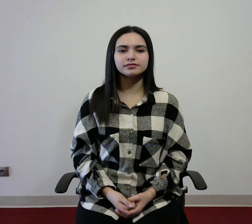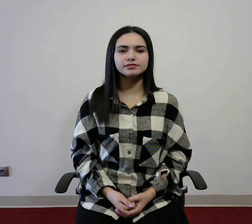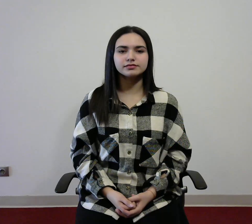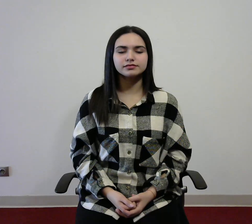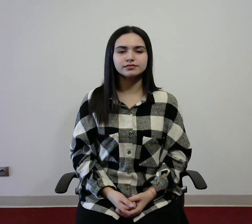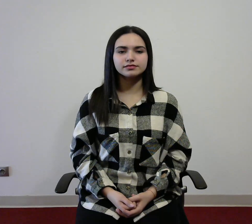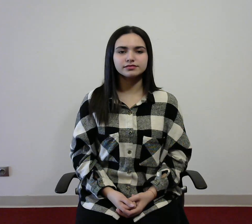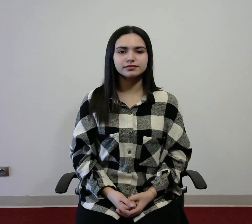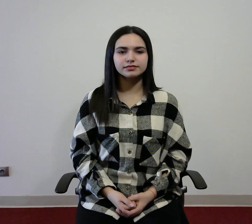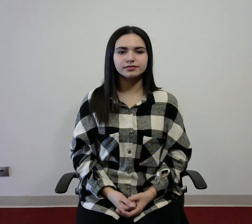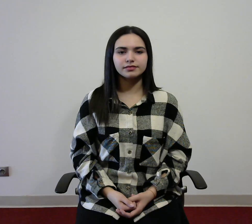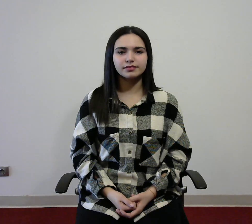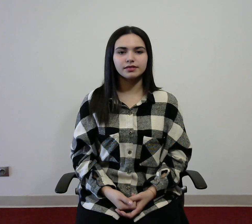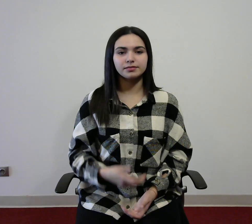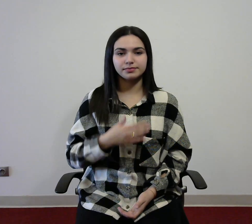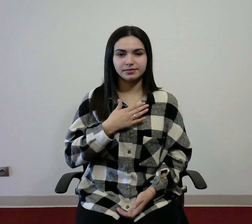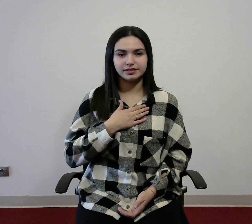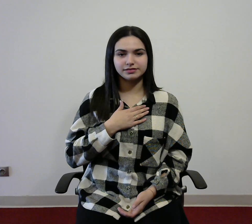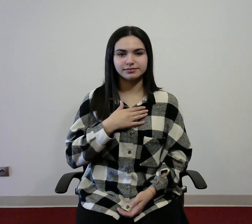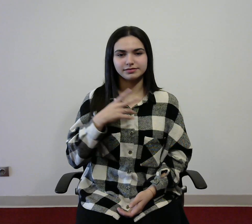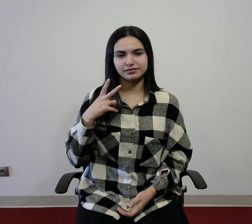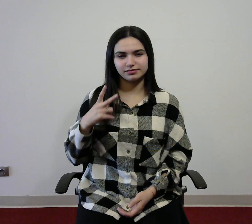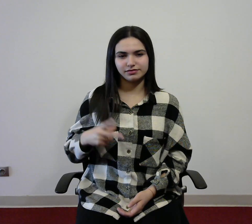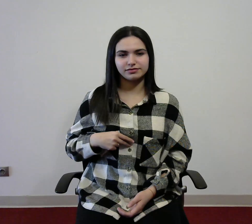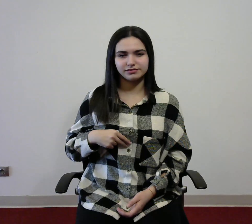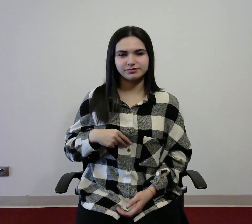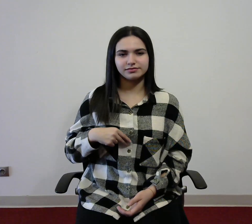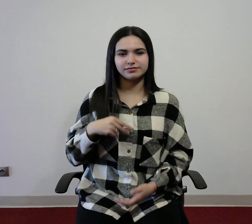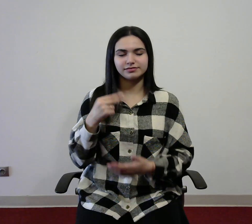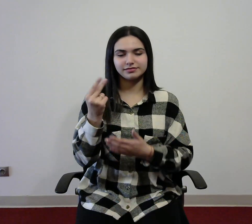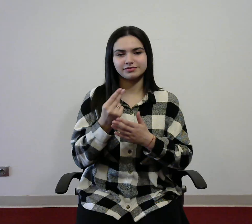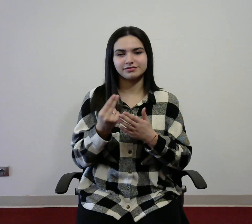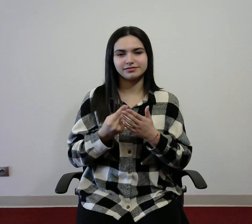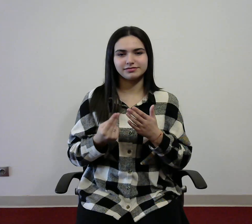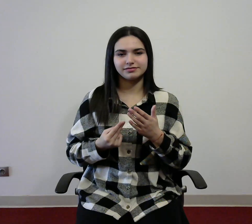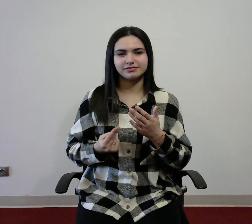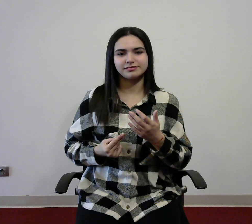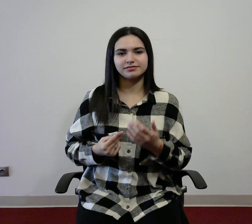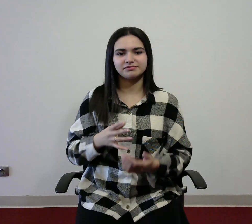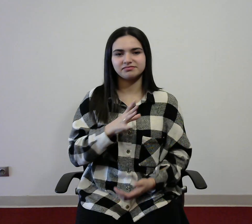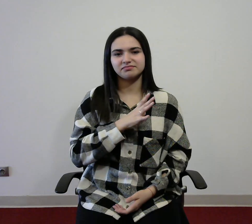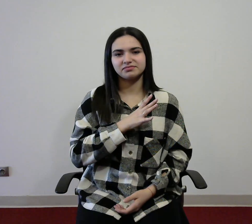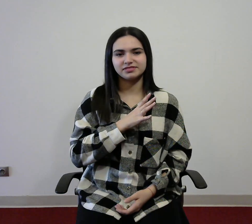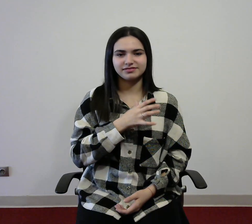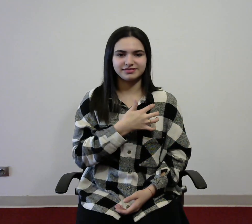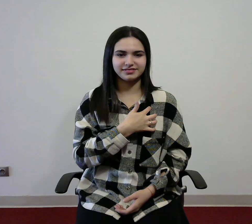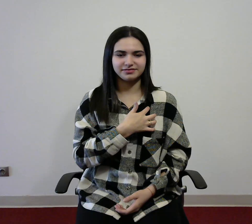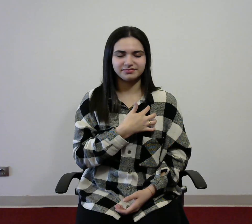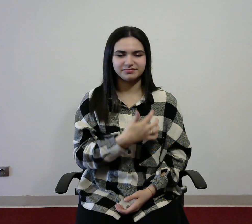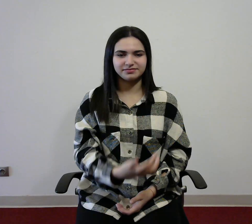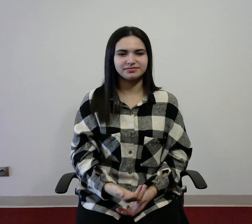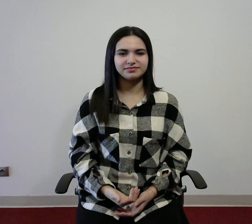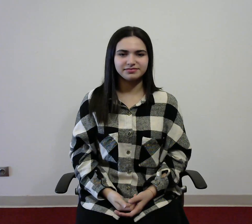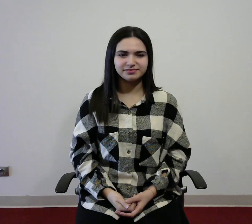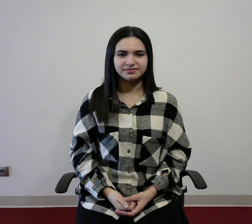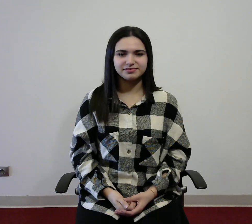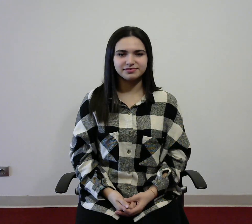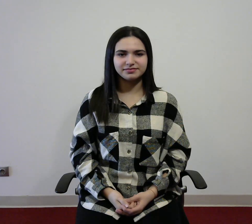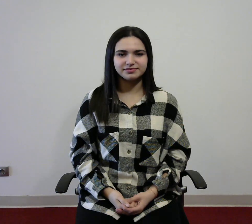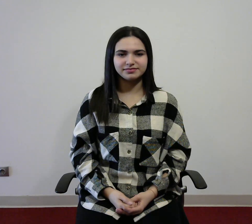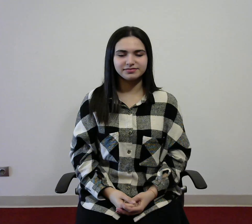Mənim qızım rəssam olmaq istəyir